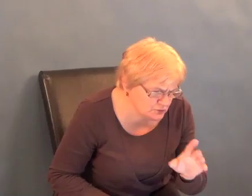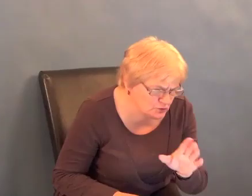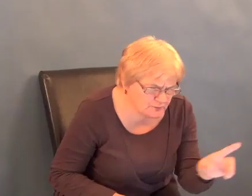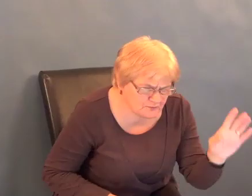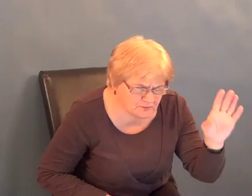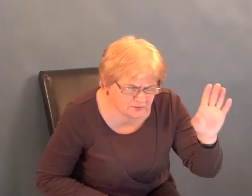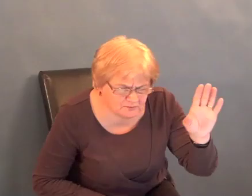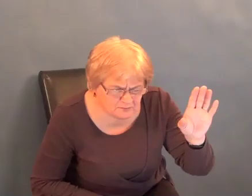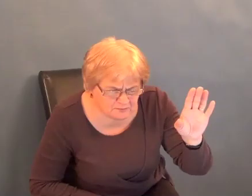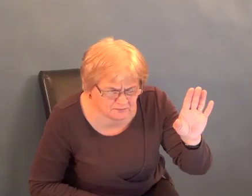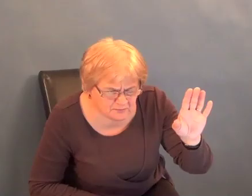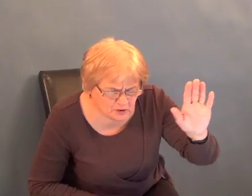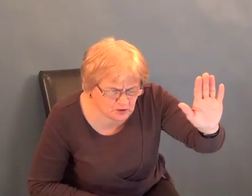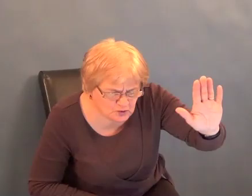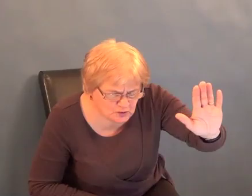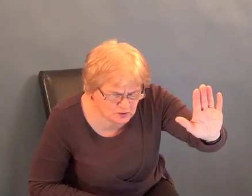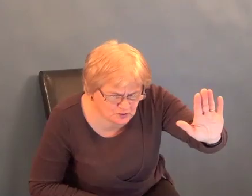Poczekaj.